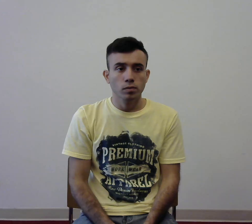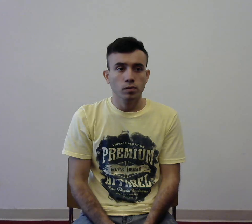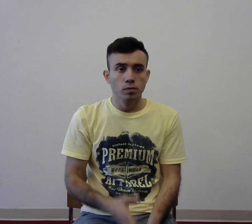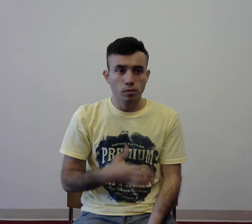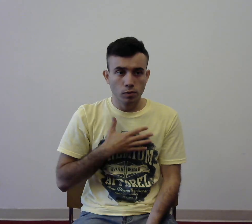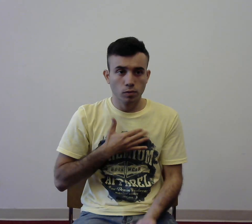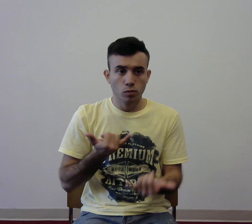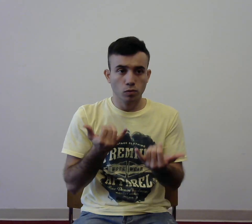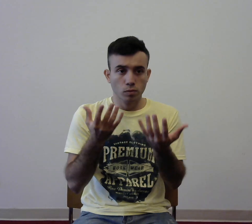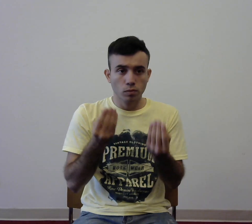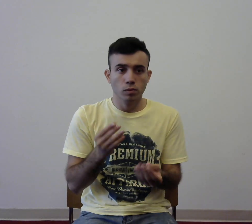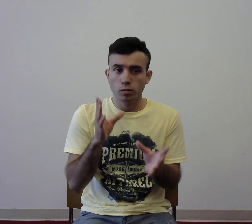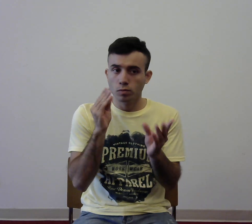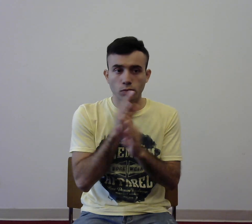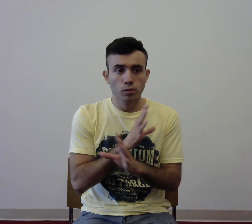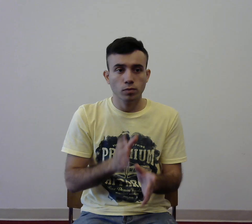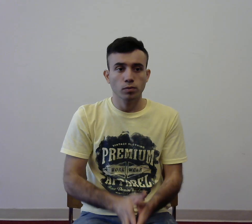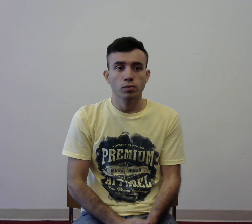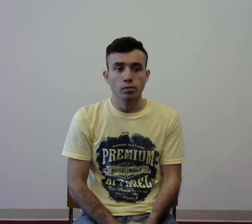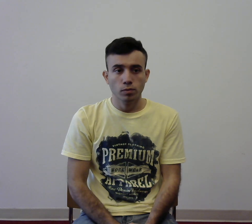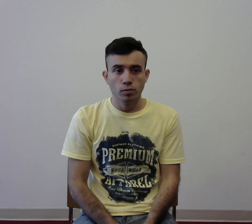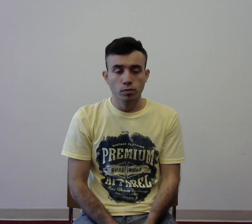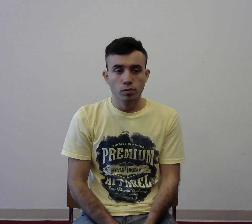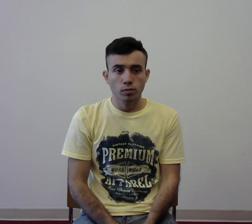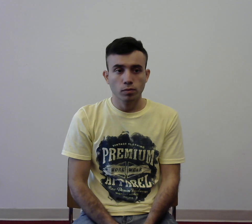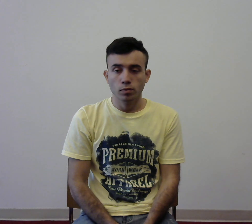Məndə bu gün alınmır